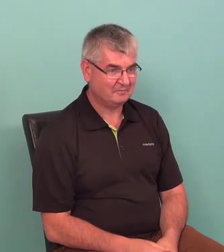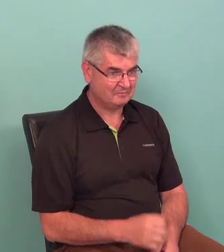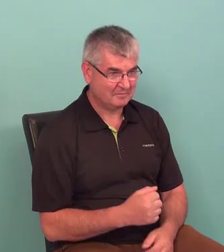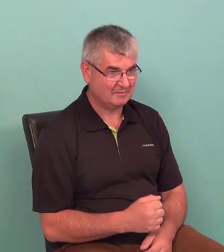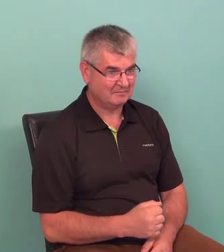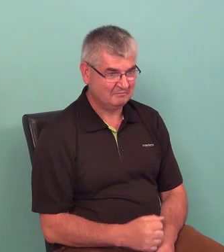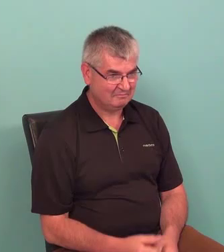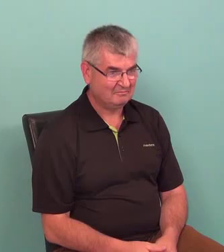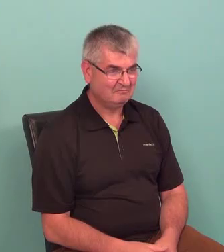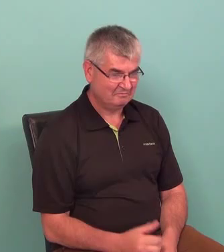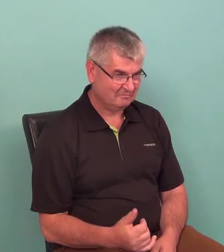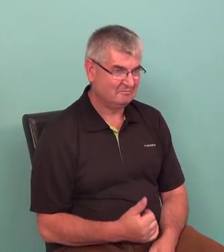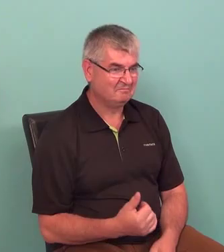Zawsze pracuję.